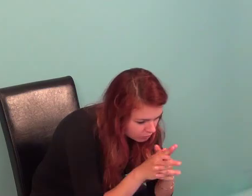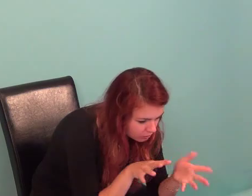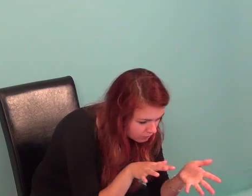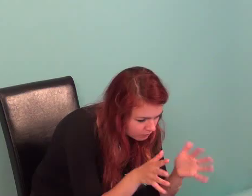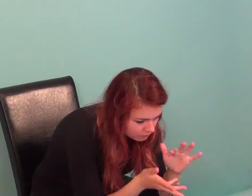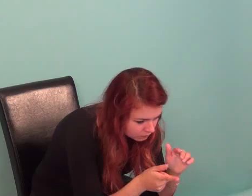Nie bardzo.